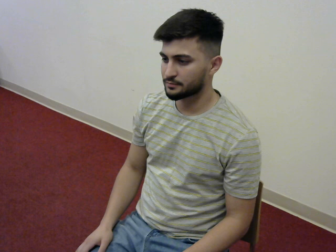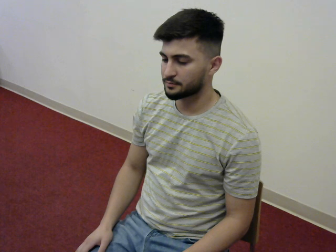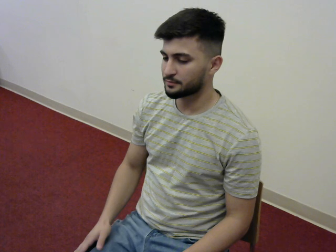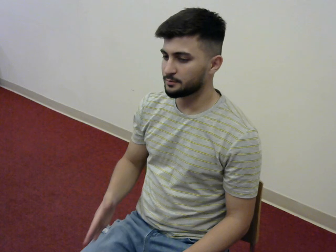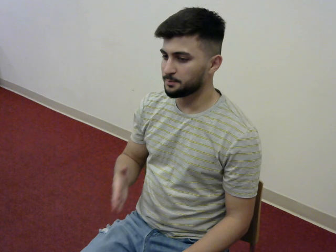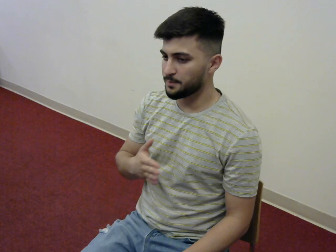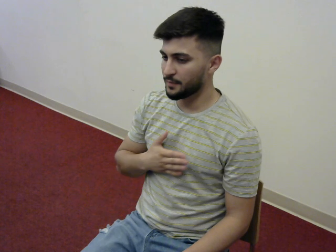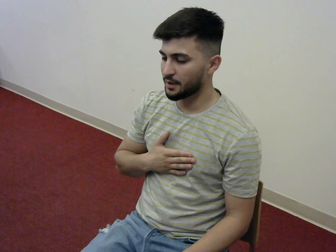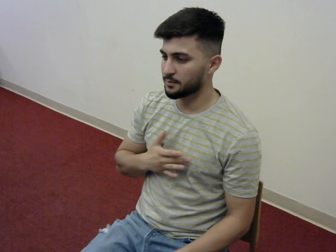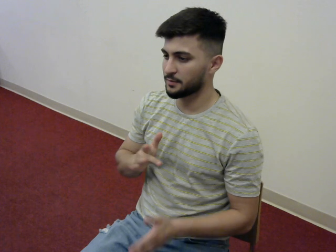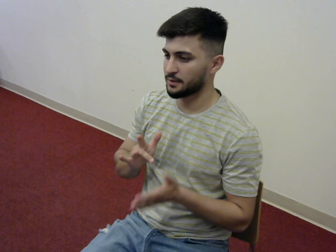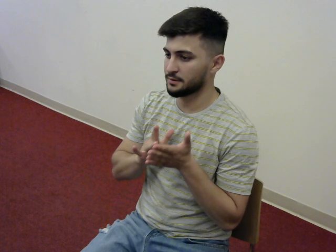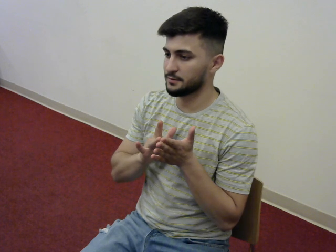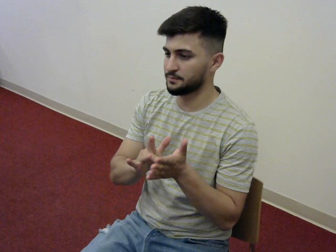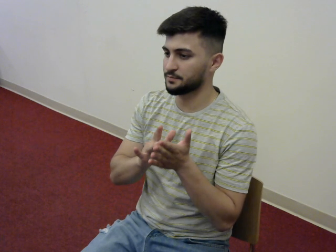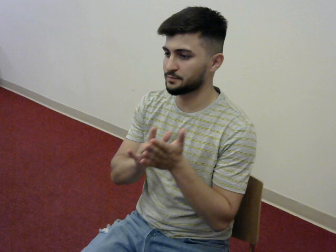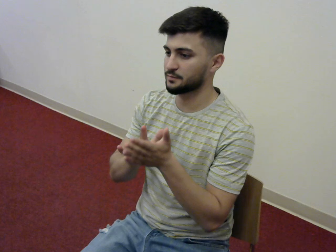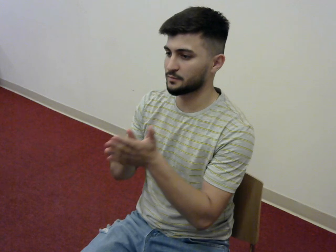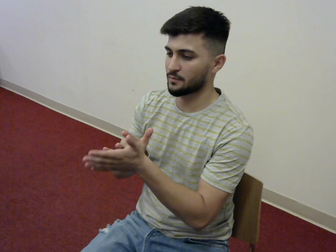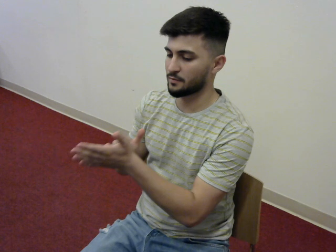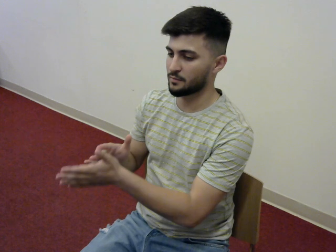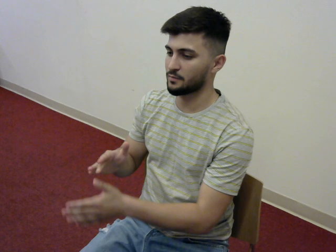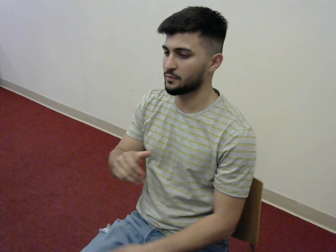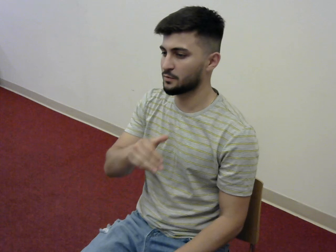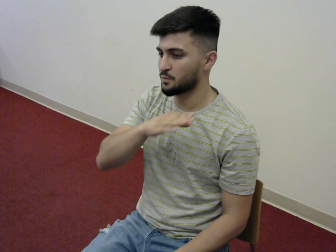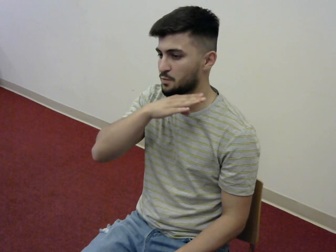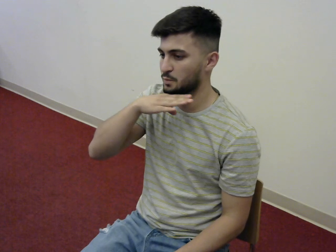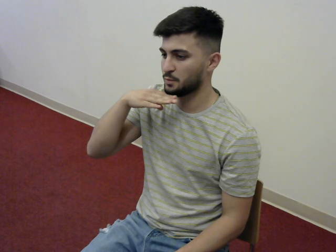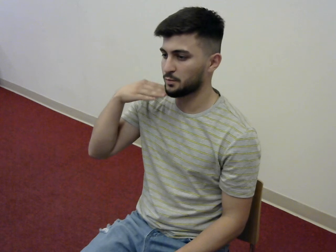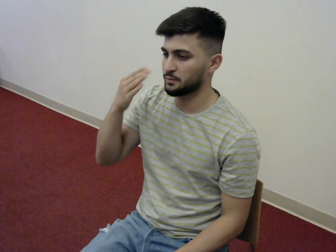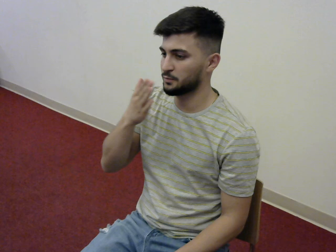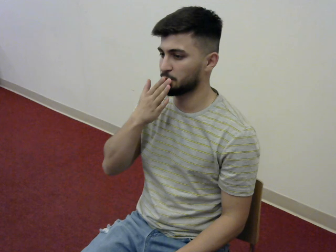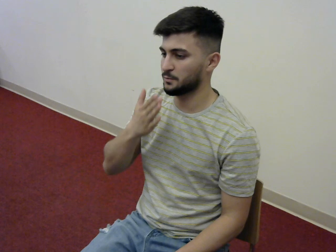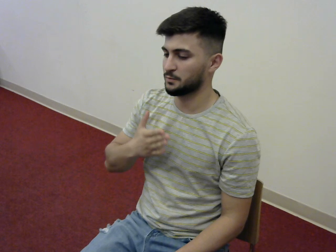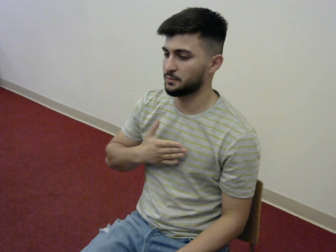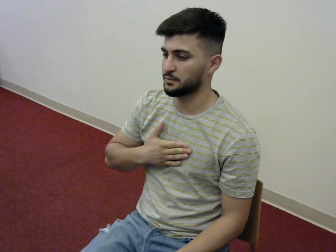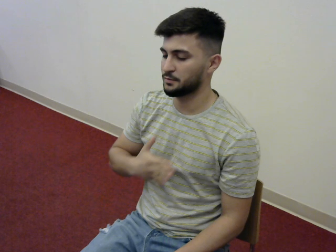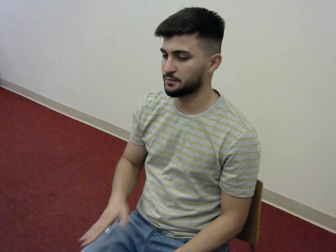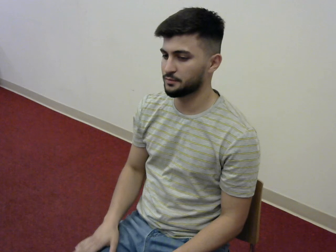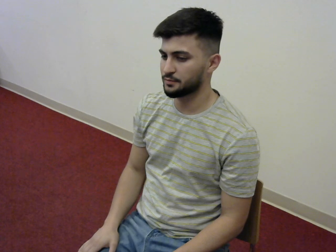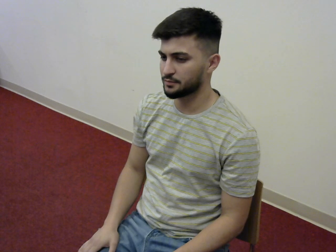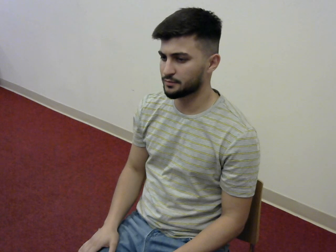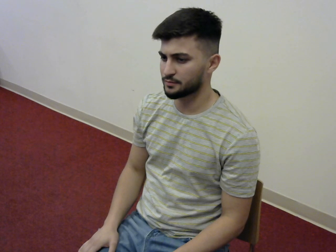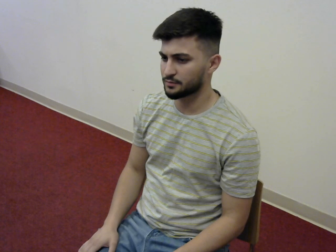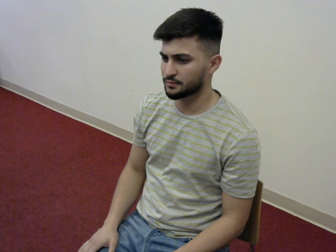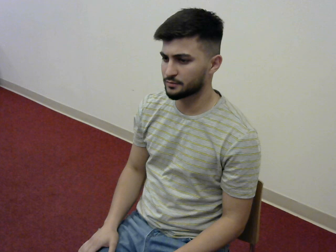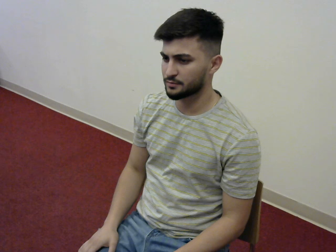Mən səyahət etməyi çox sevirəm